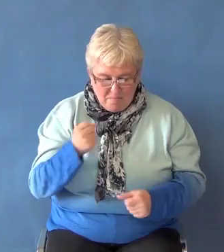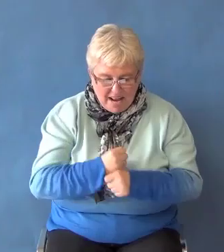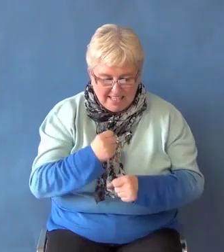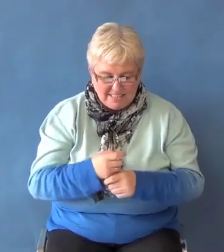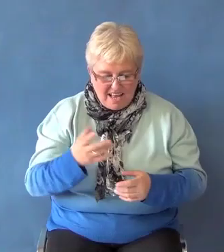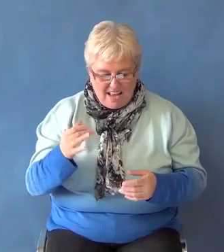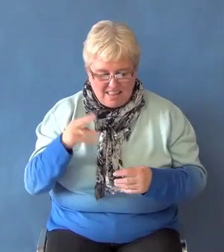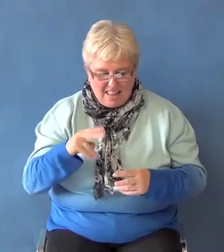Nie, praca.